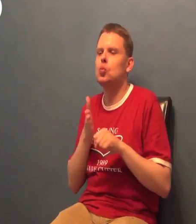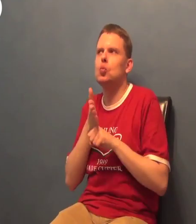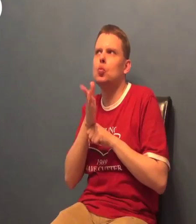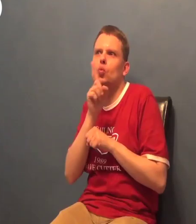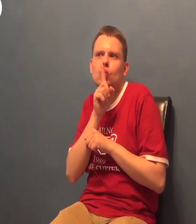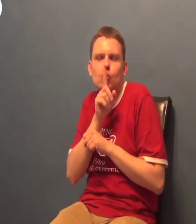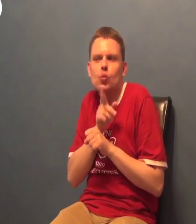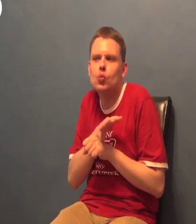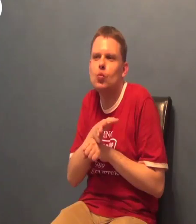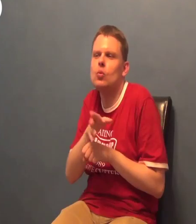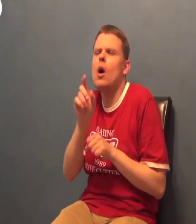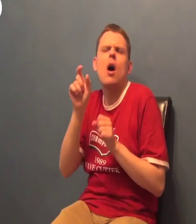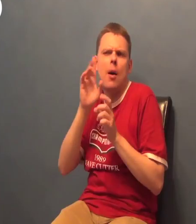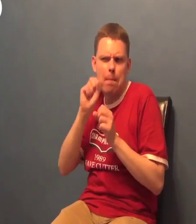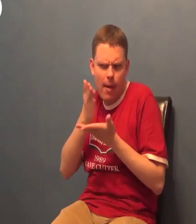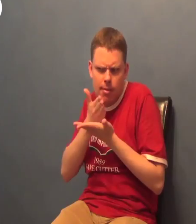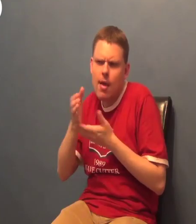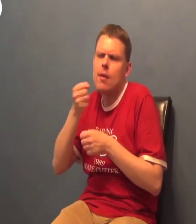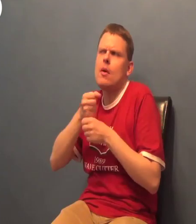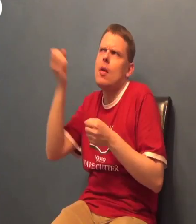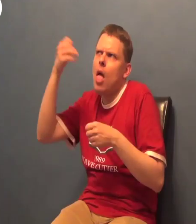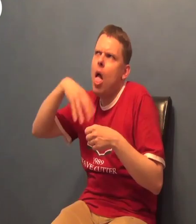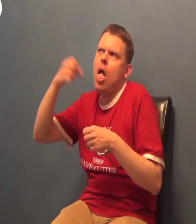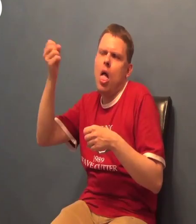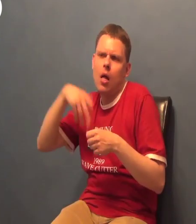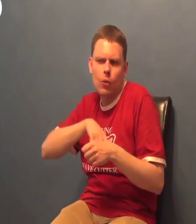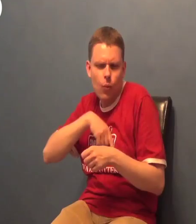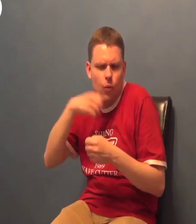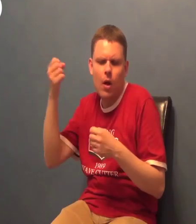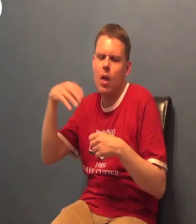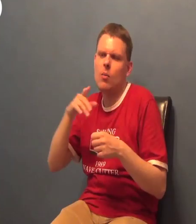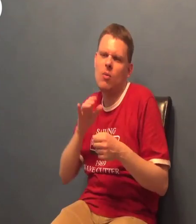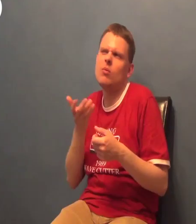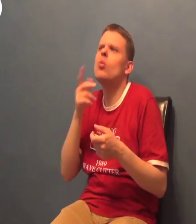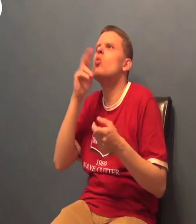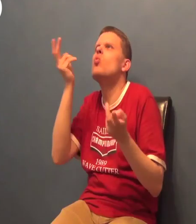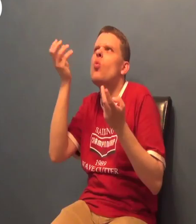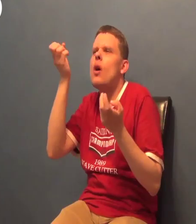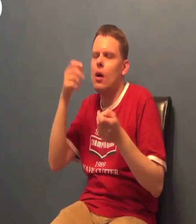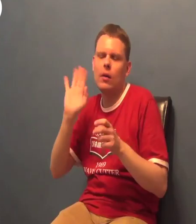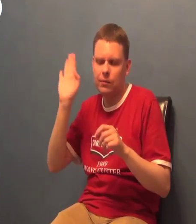Mężczyzna dalej pracuje, zbiera owoce, długo czegoś szuka.